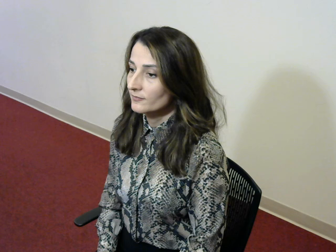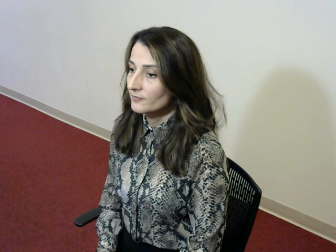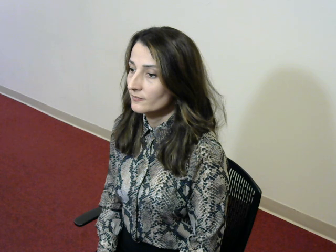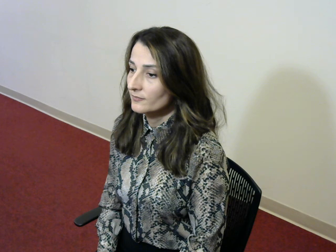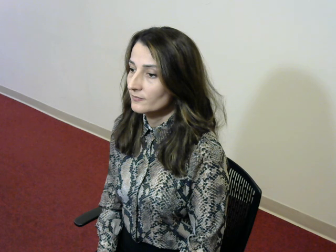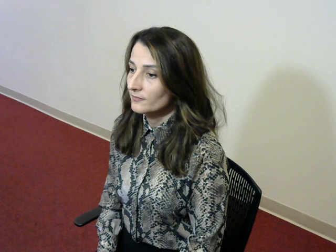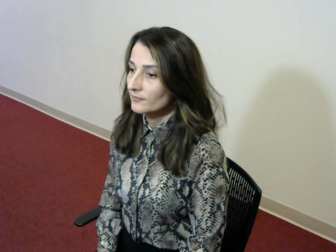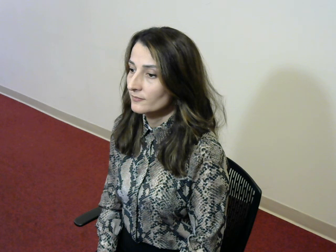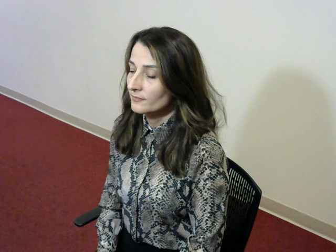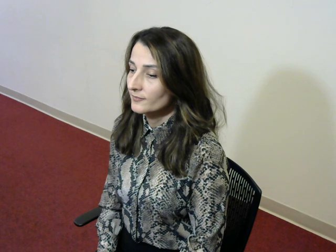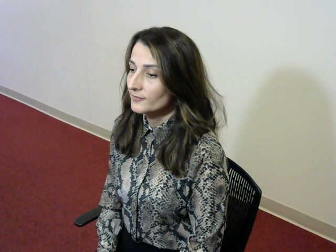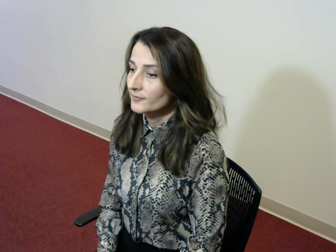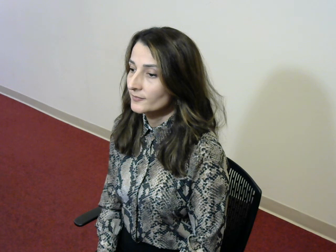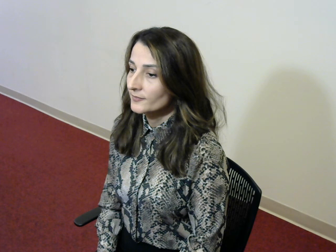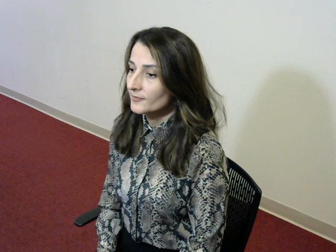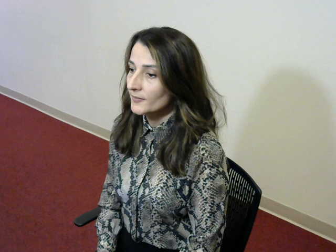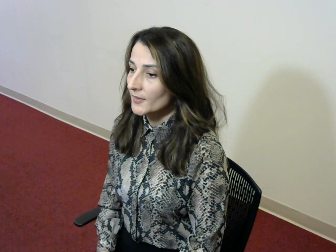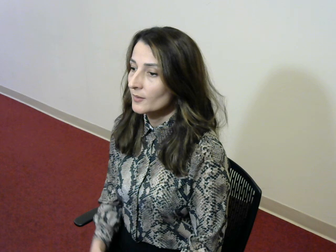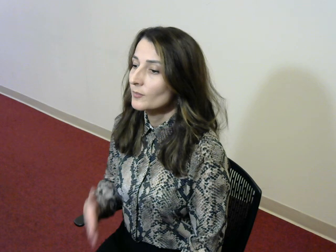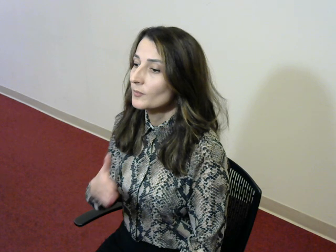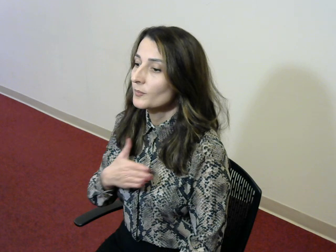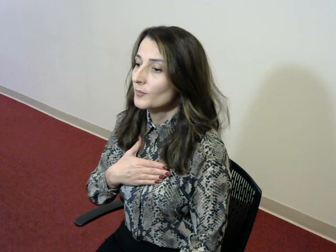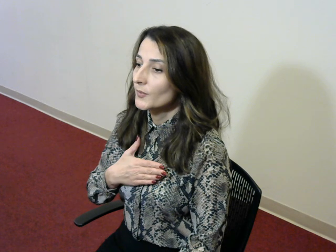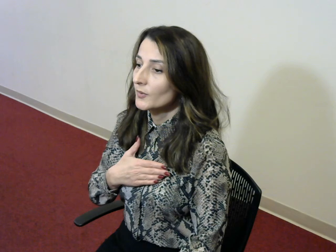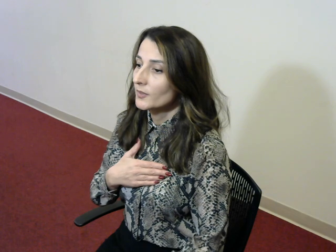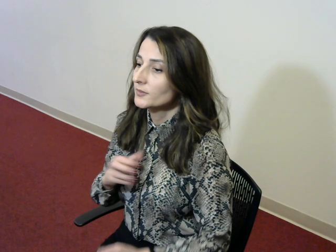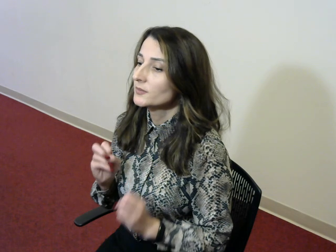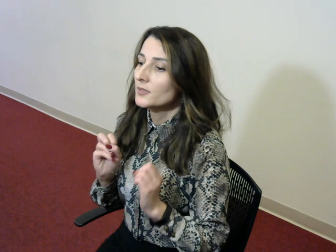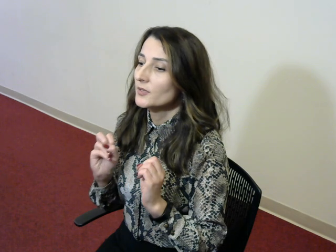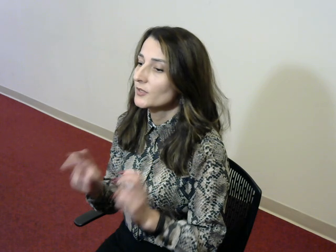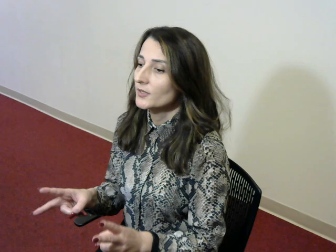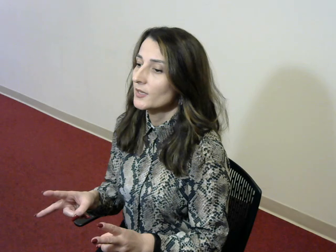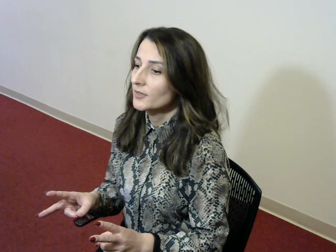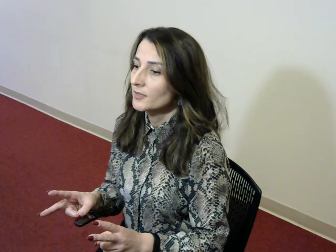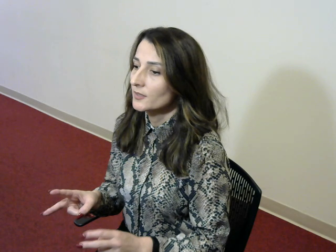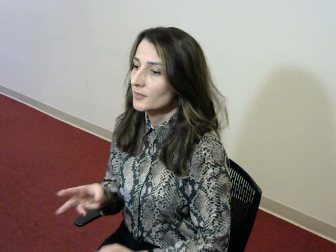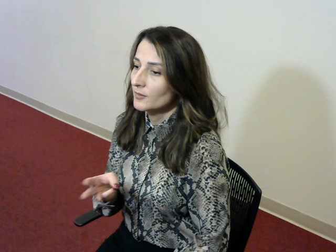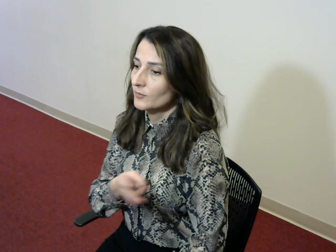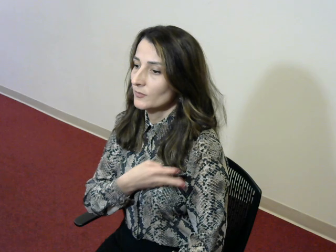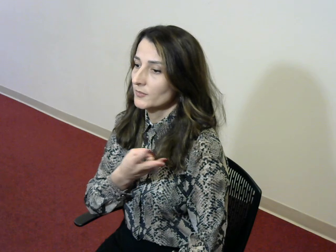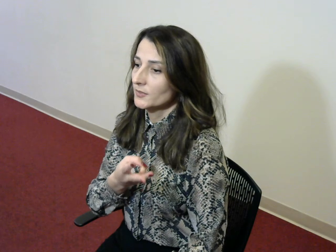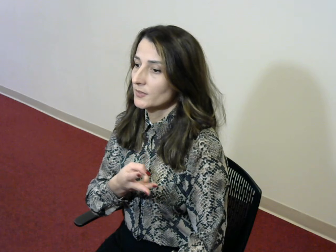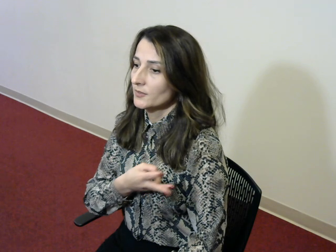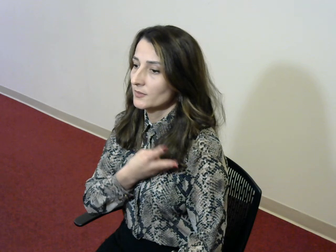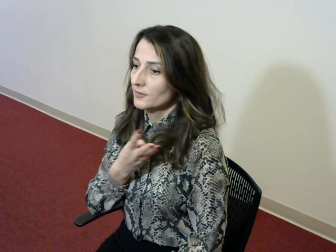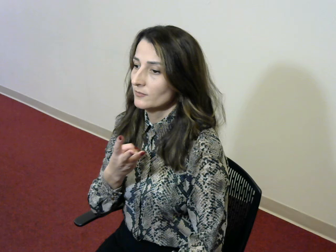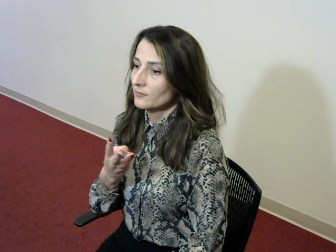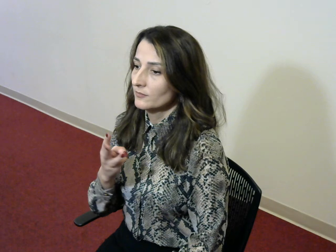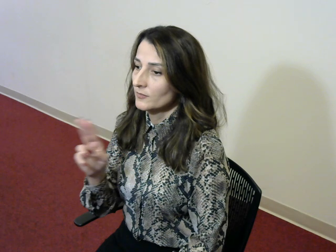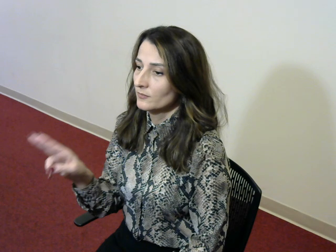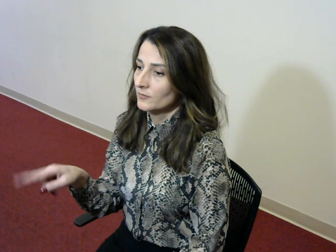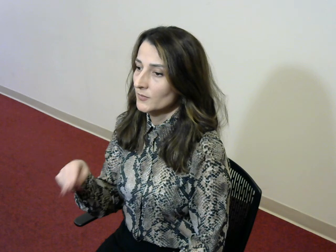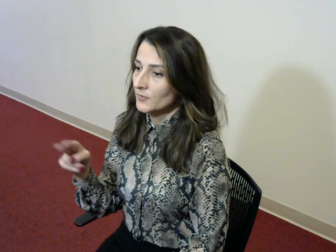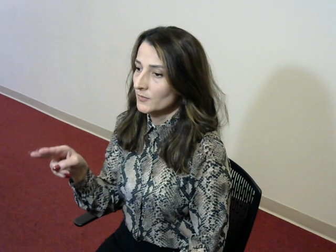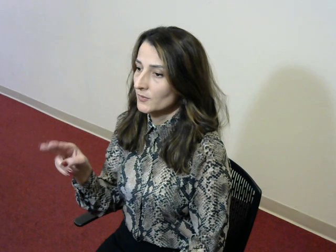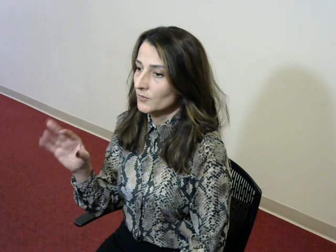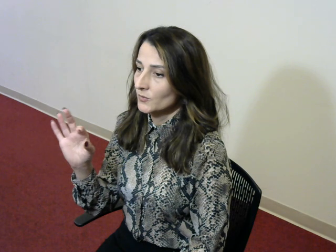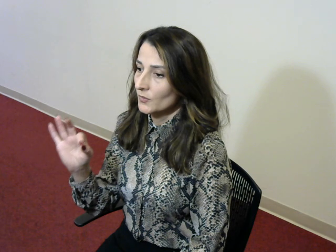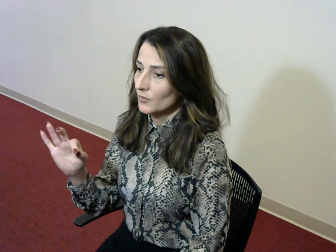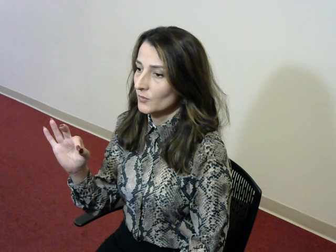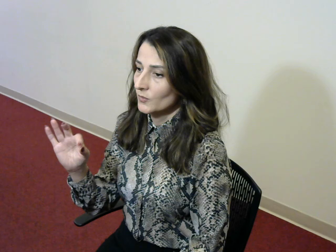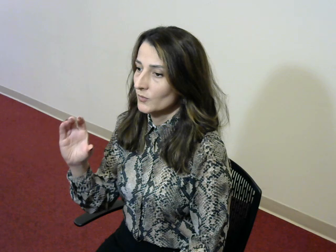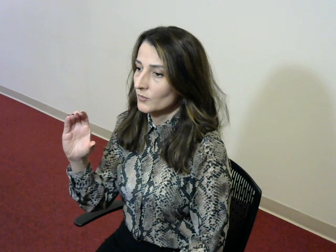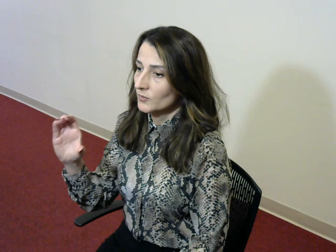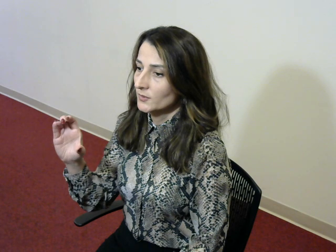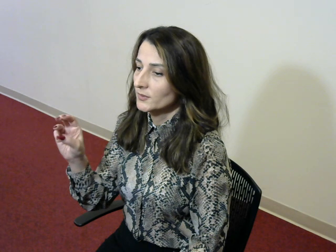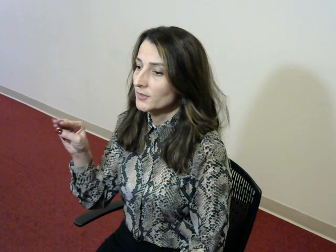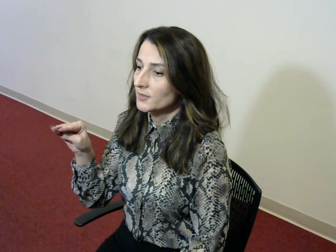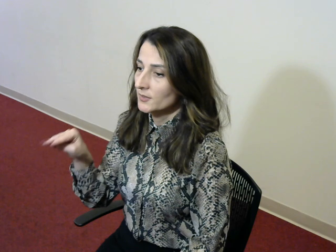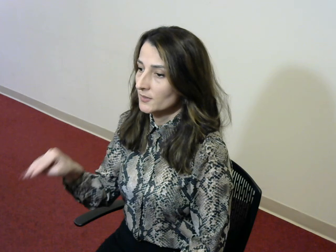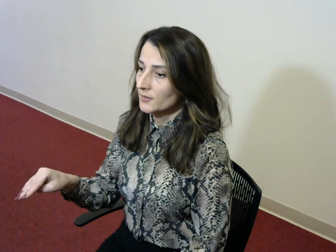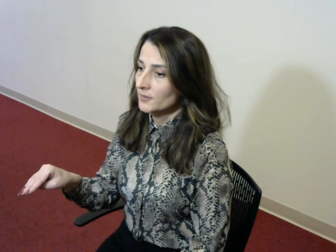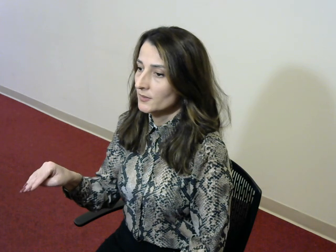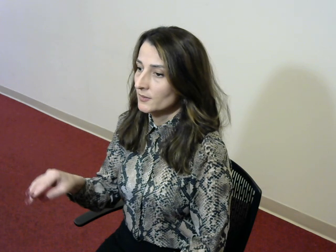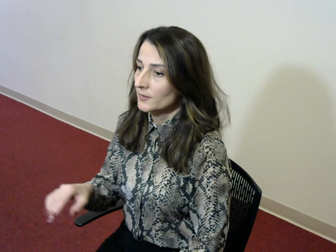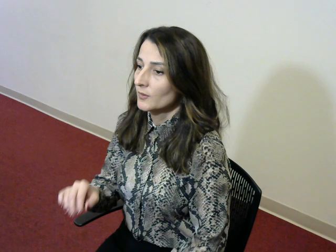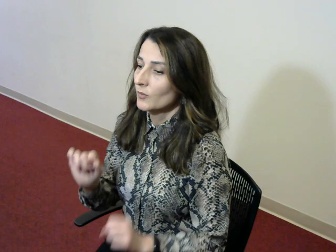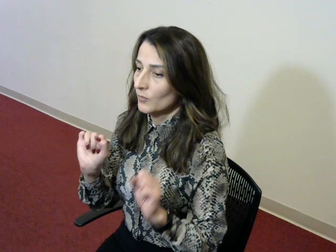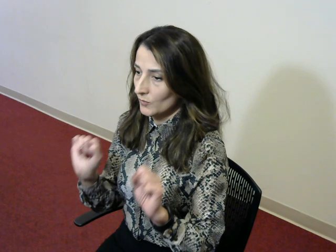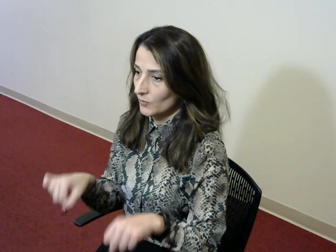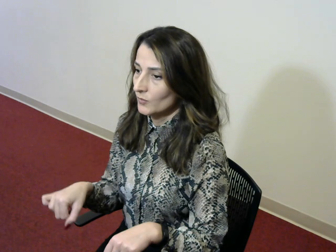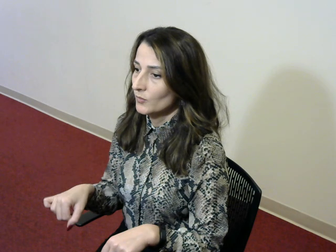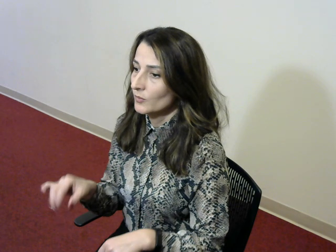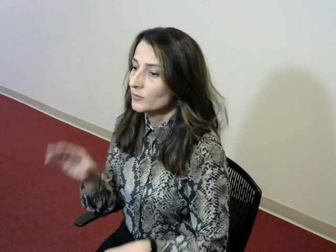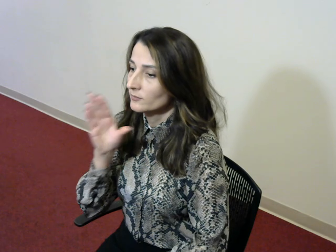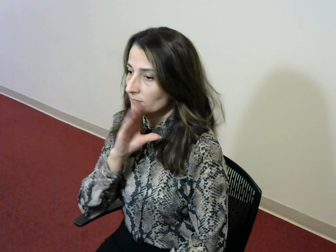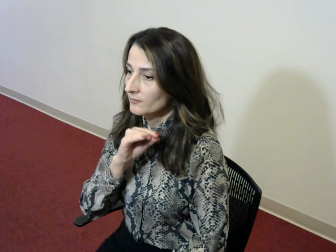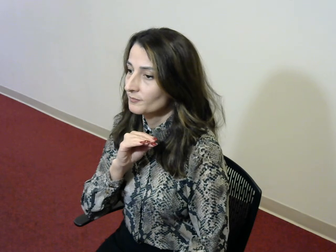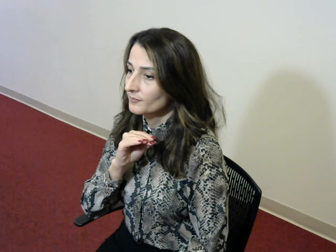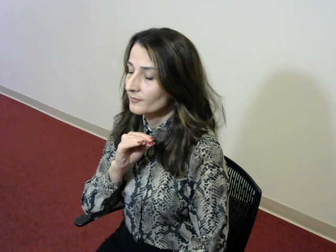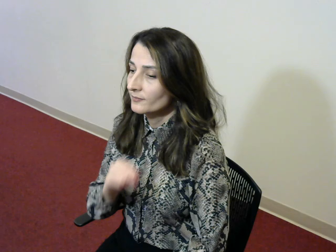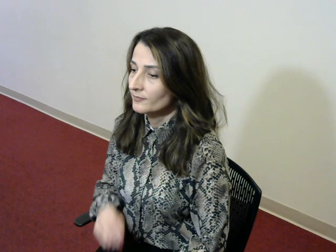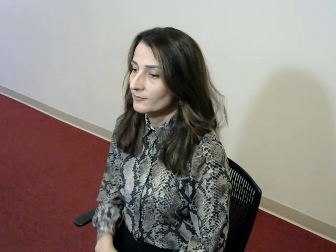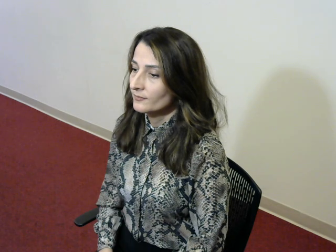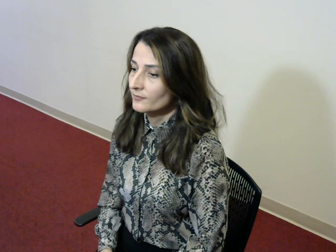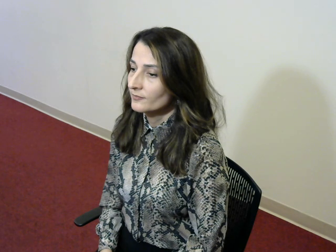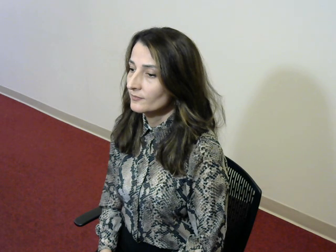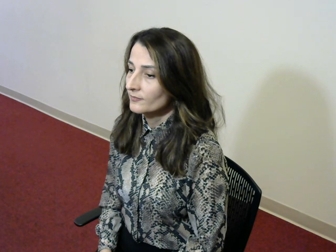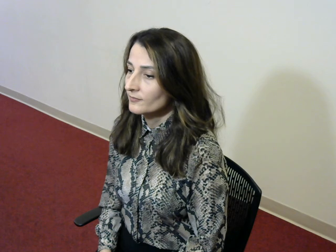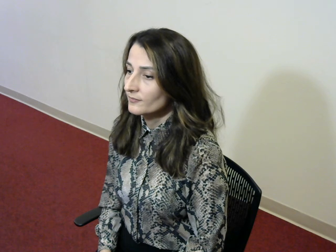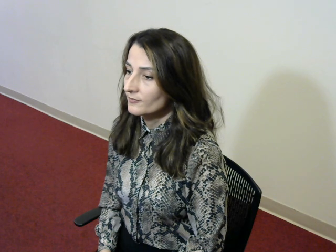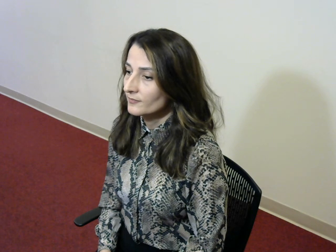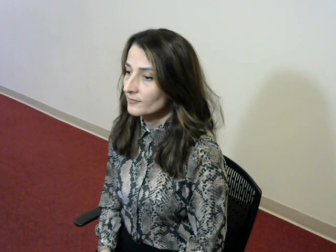Mən necə könüllü DOST ola bilərəm?